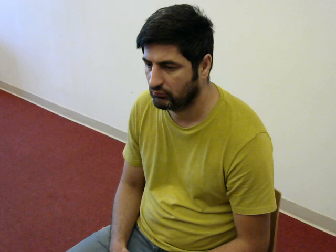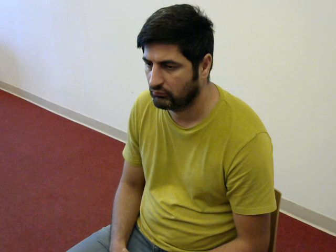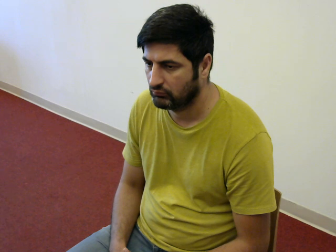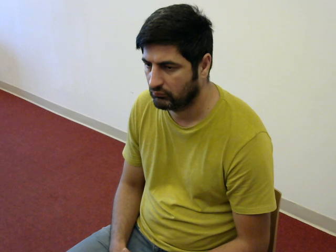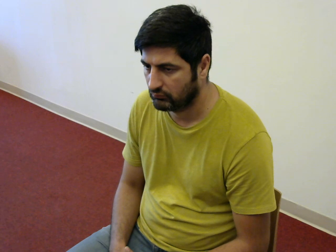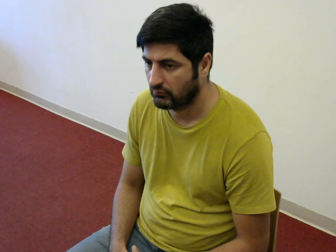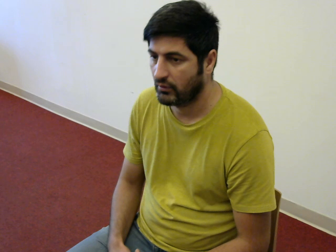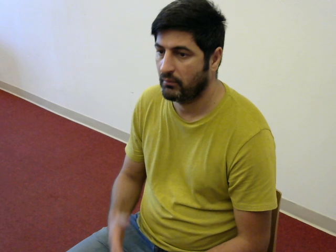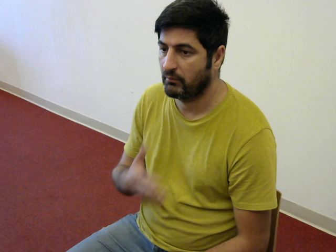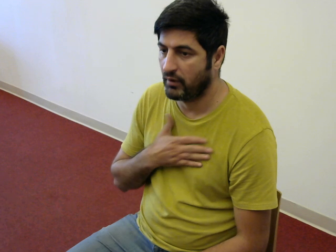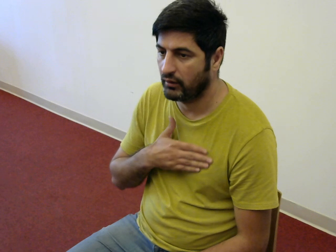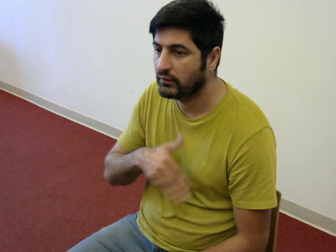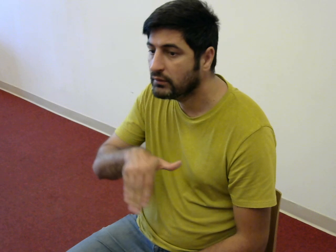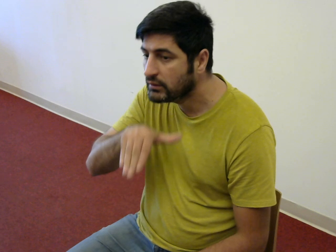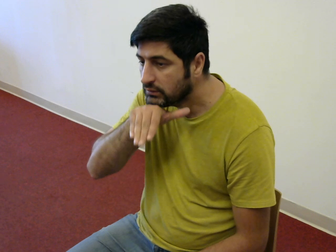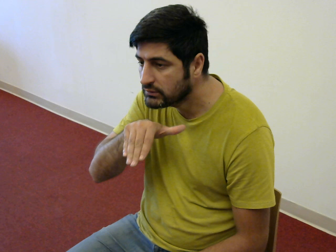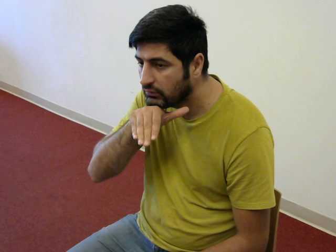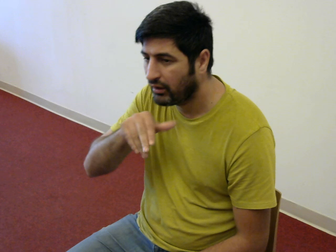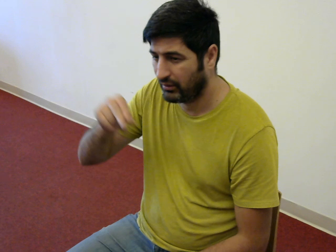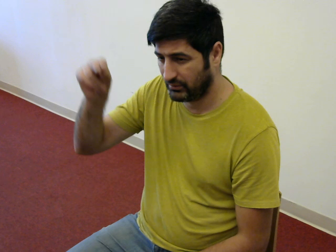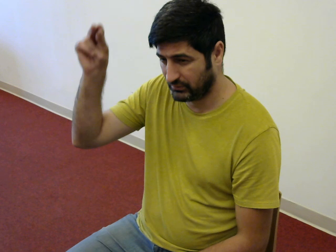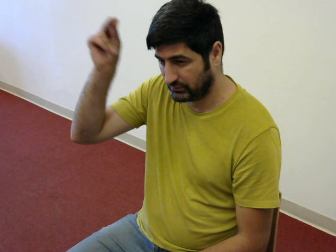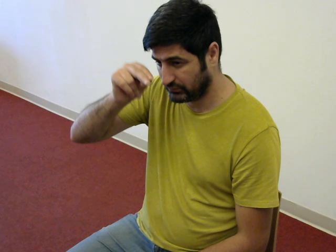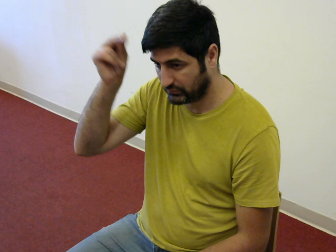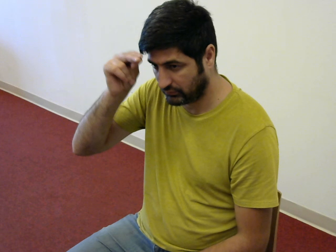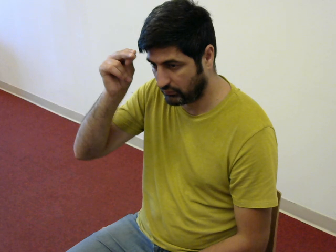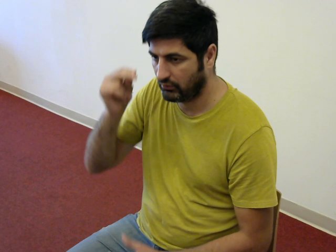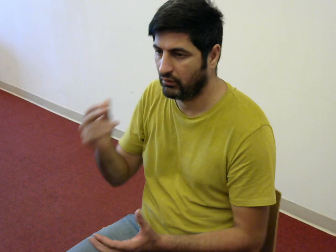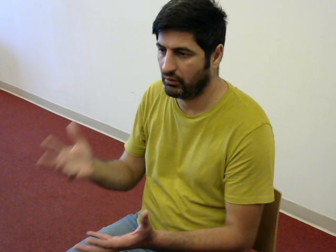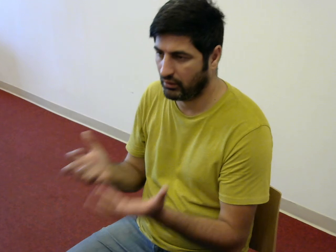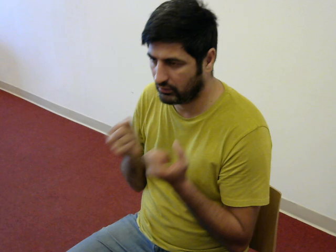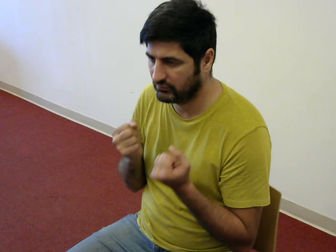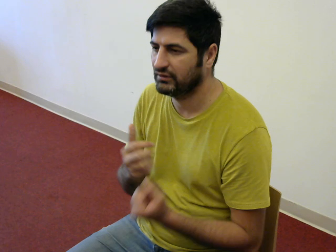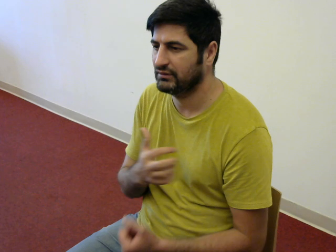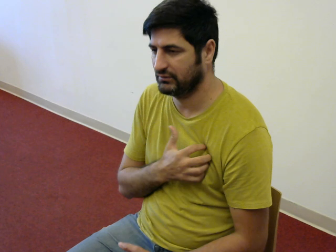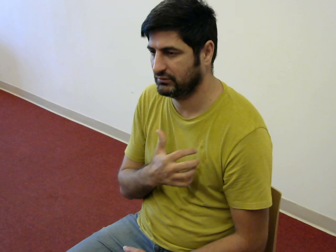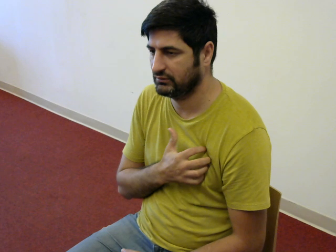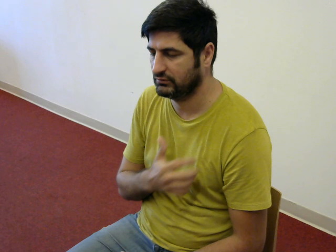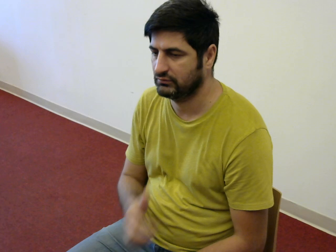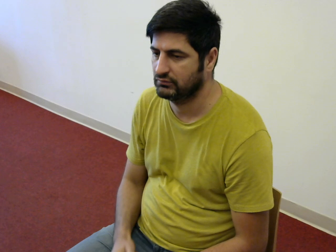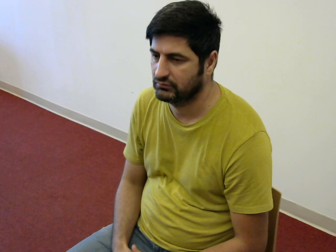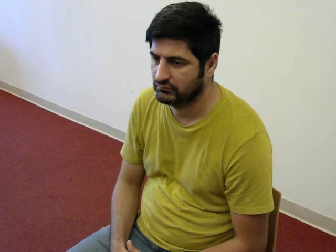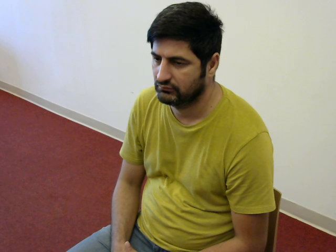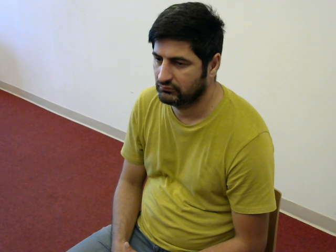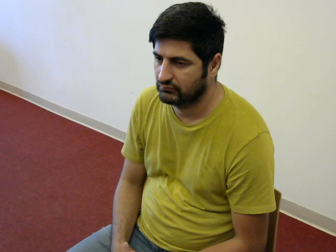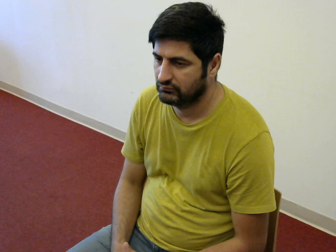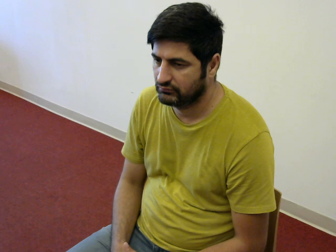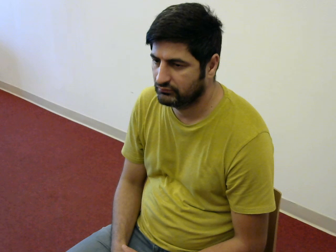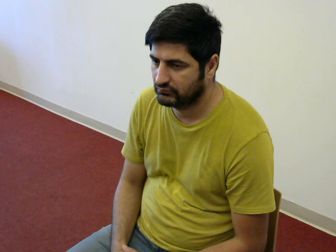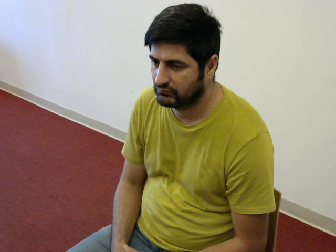Mən peşə təhsili almaq istəyirəm